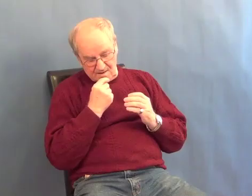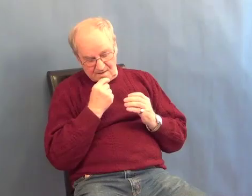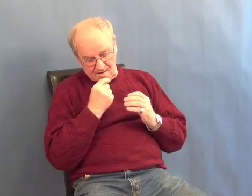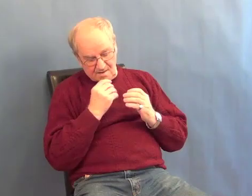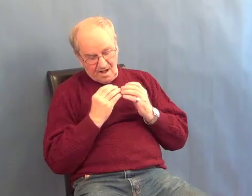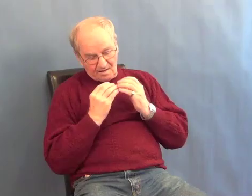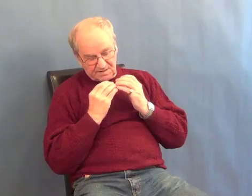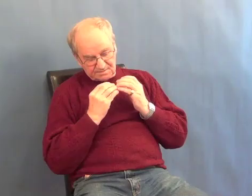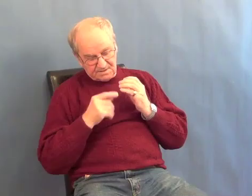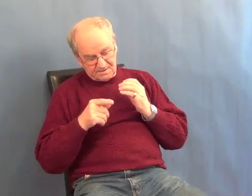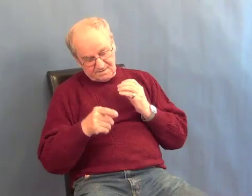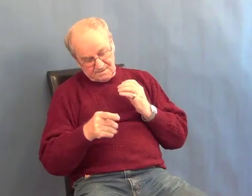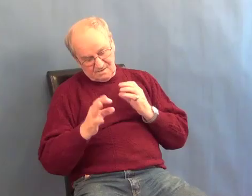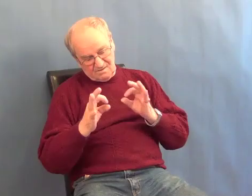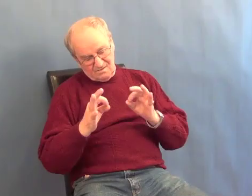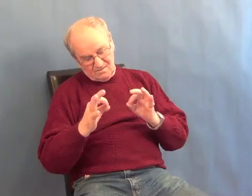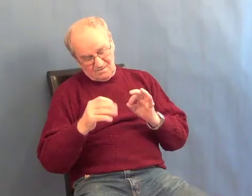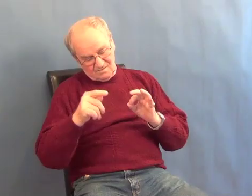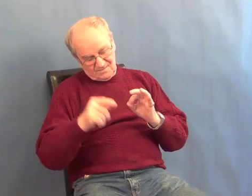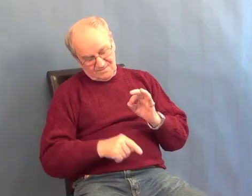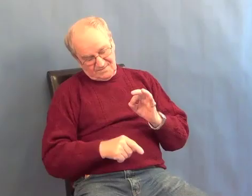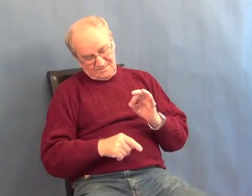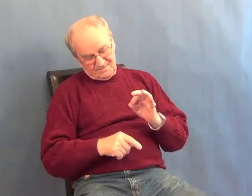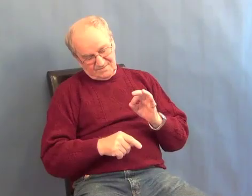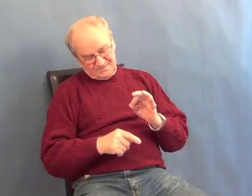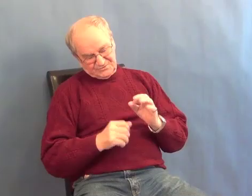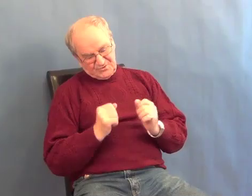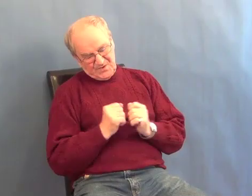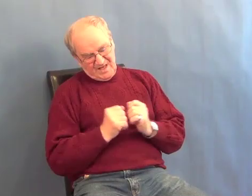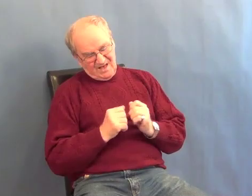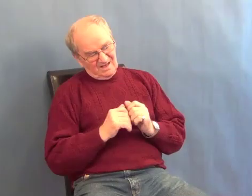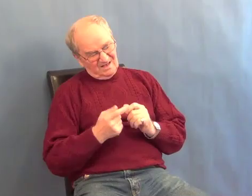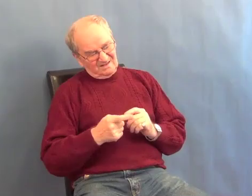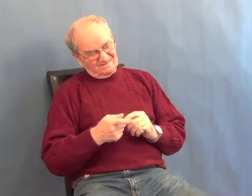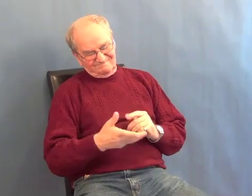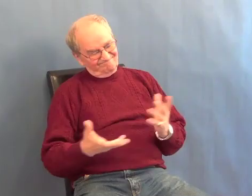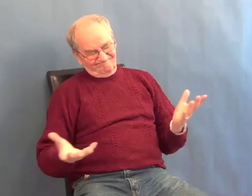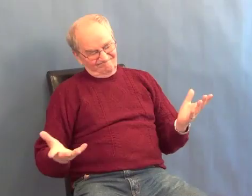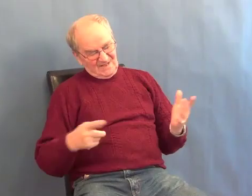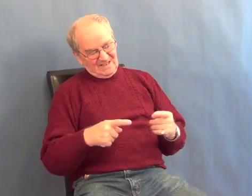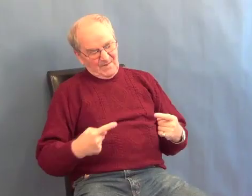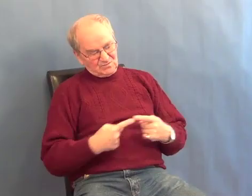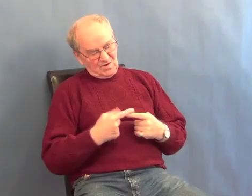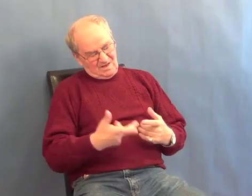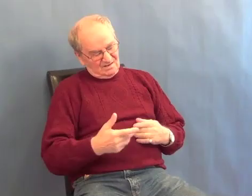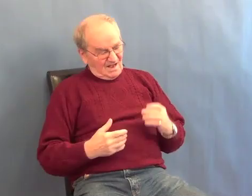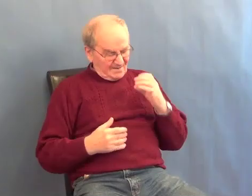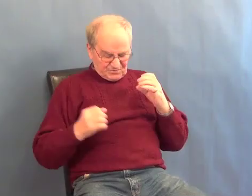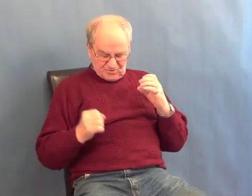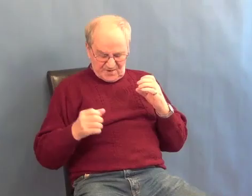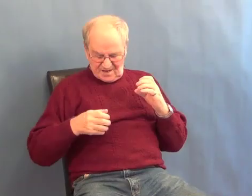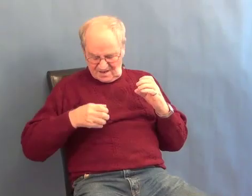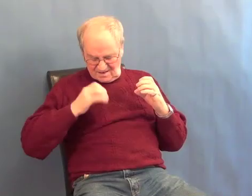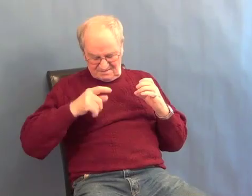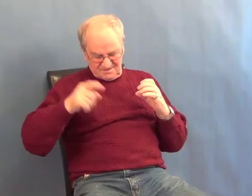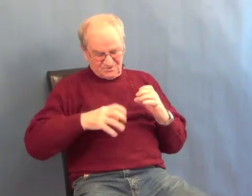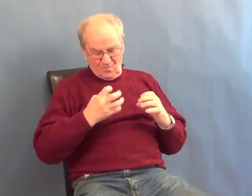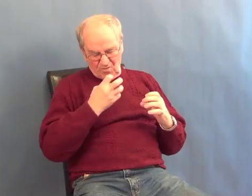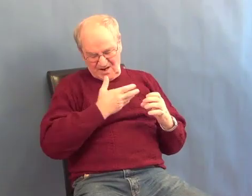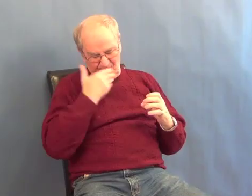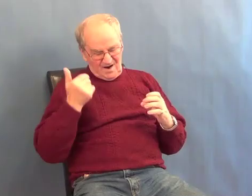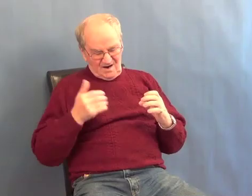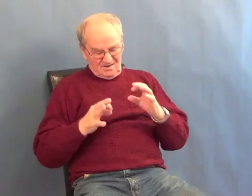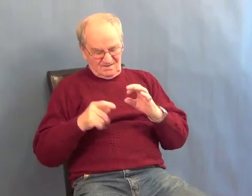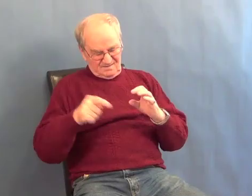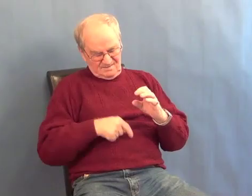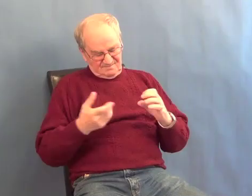Jeść coś ciepłego i pić coś zimnego, nie ma czegoś takiego, to nie pasuje.